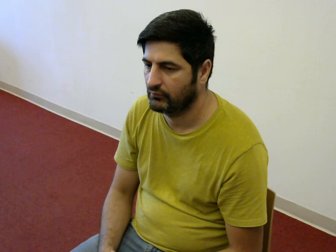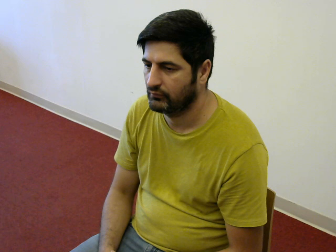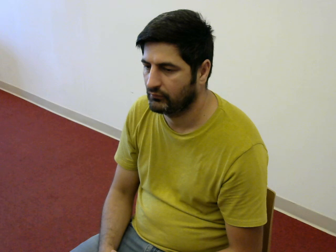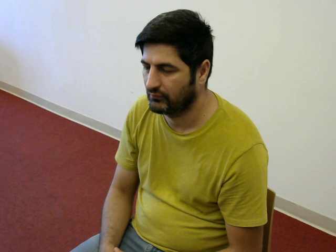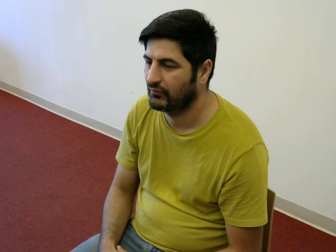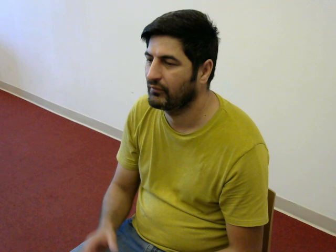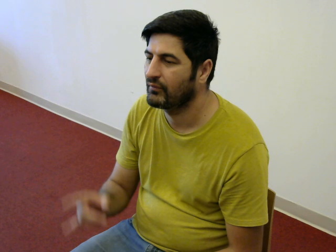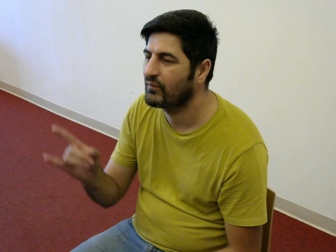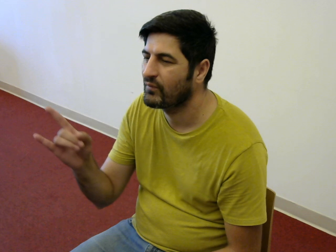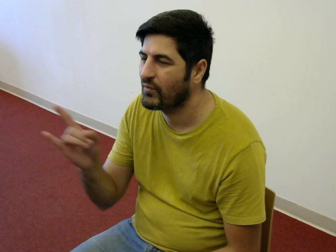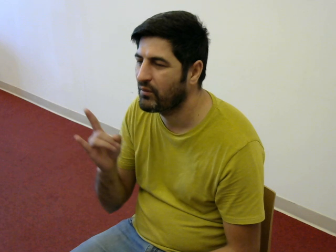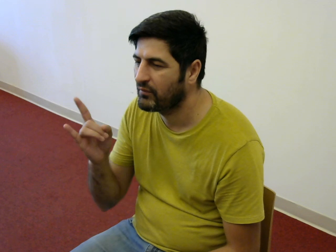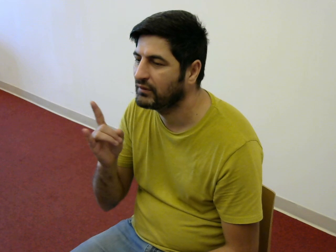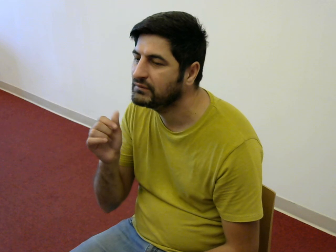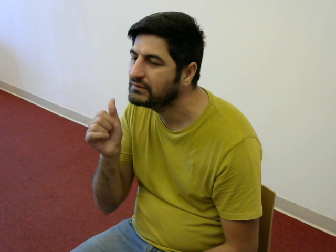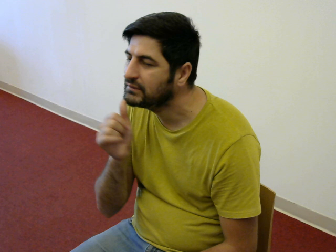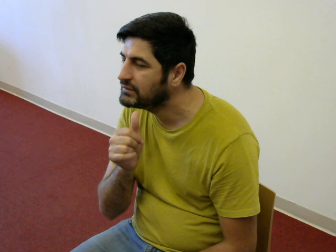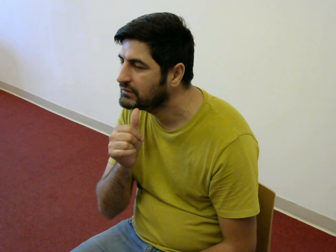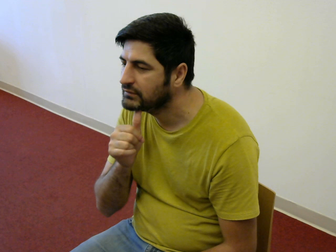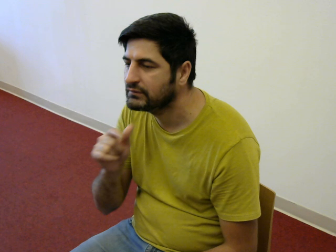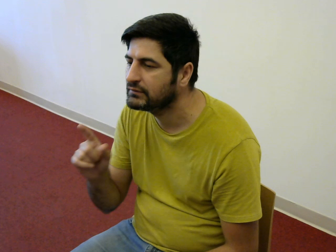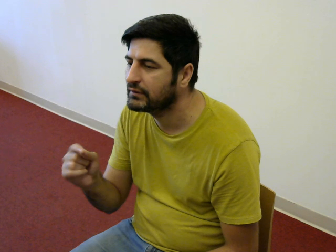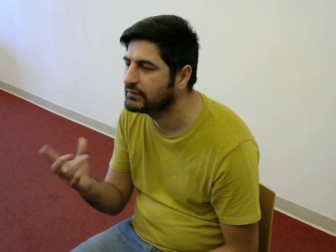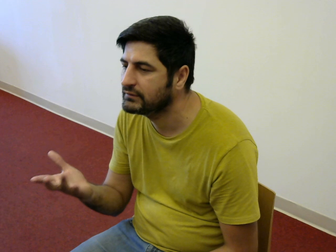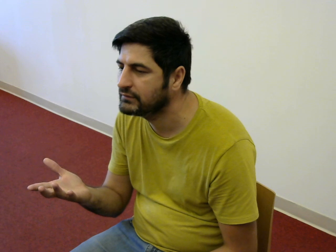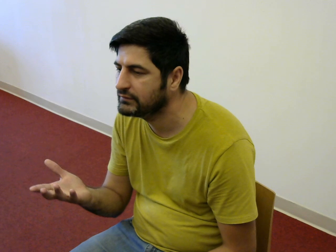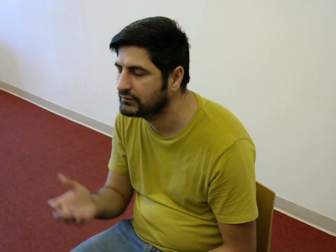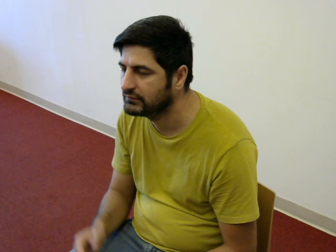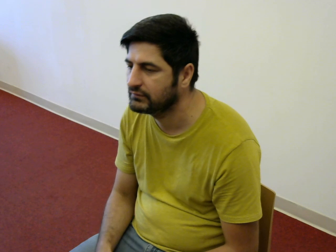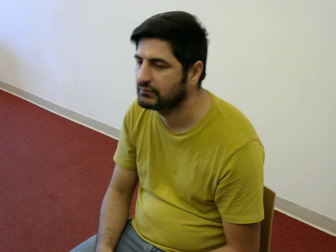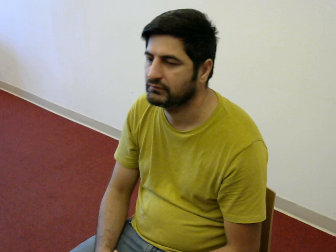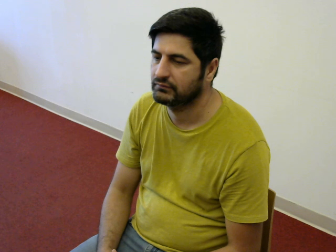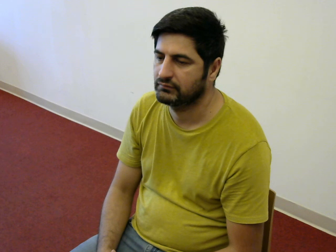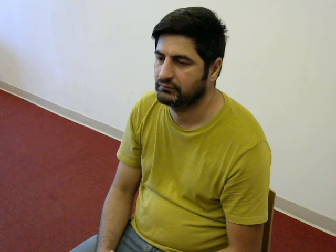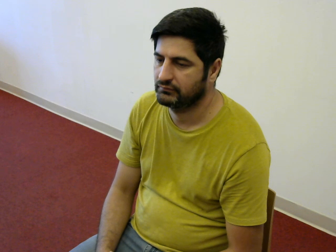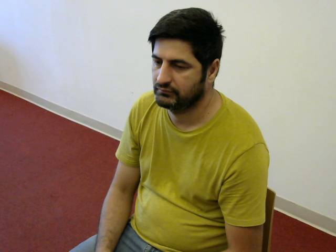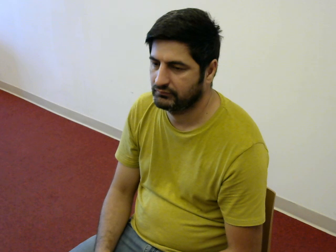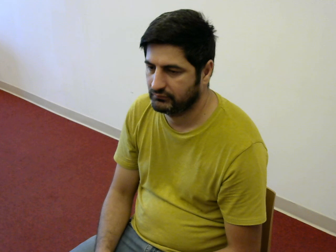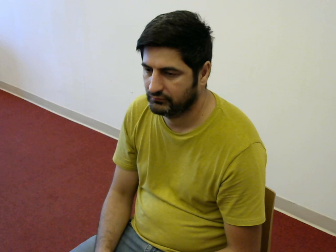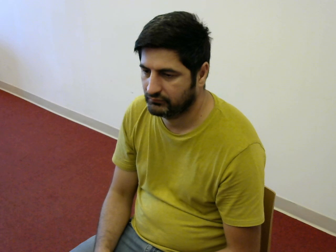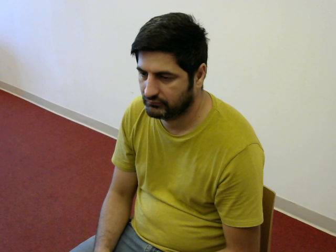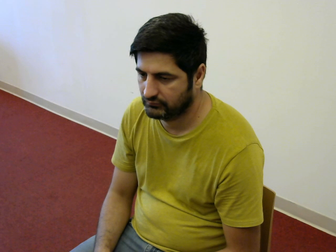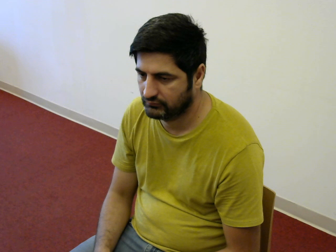WiFi-ın parolu nədir?